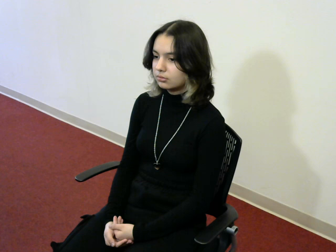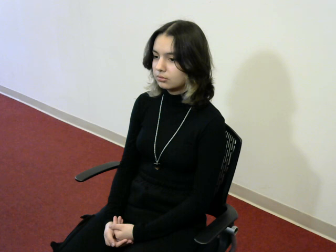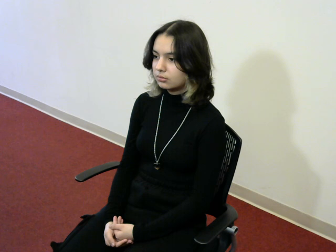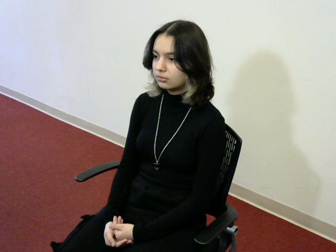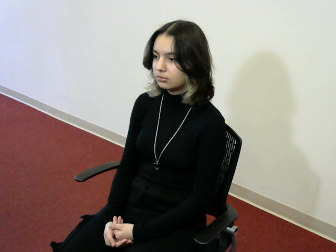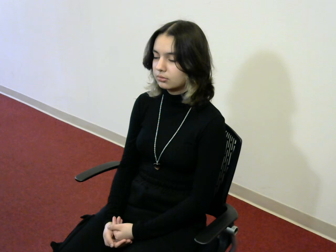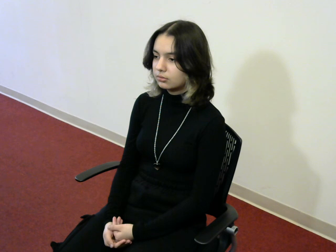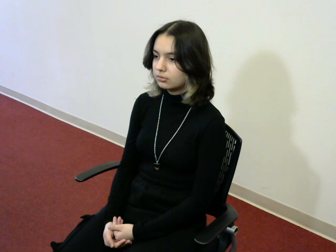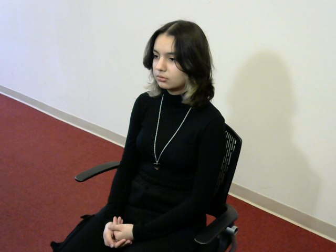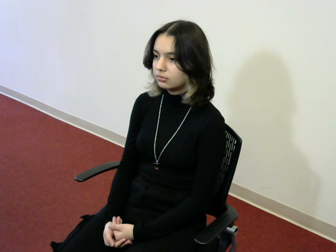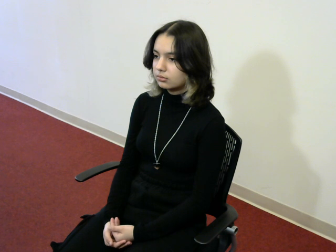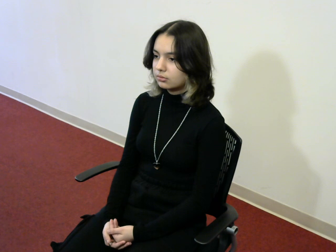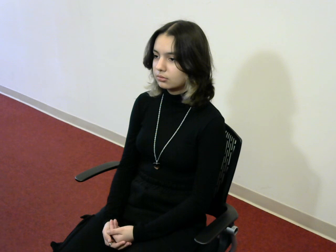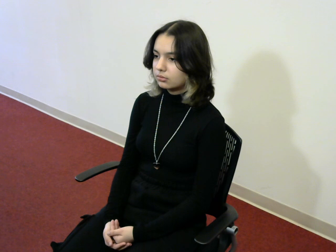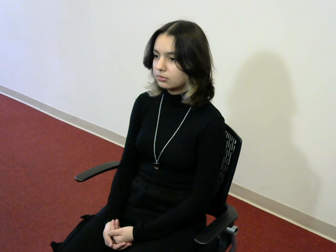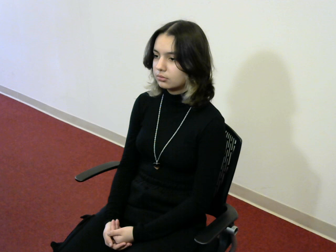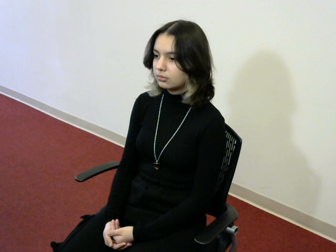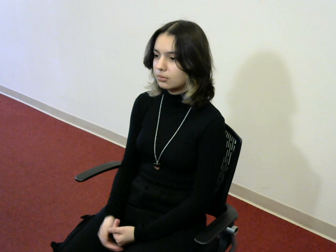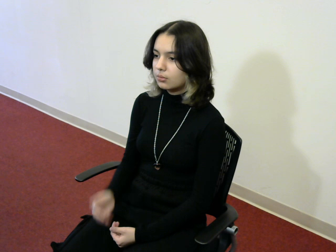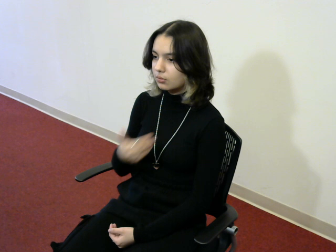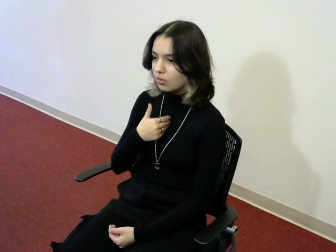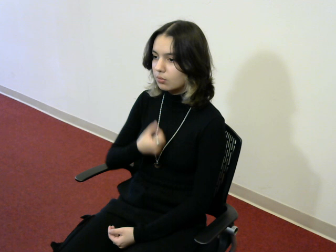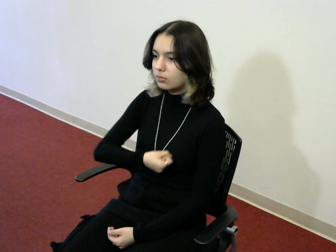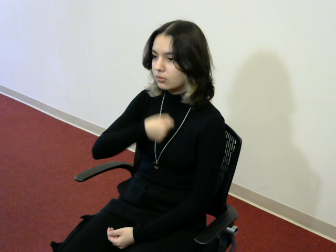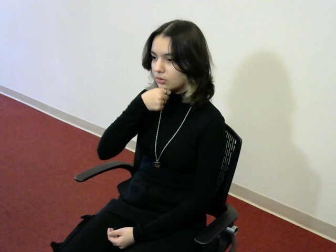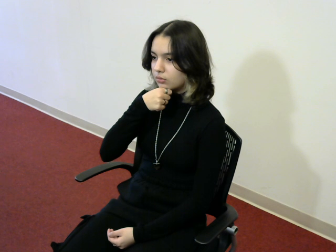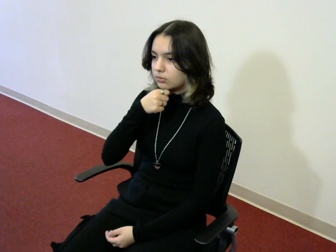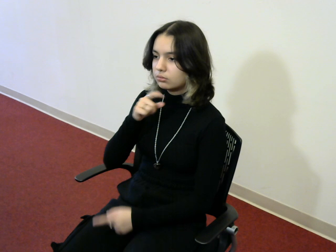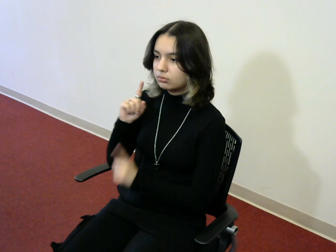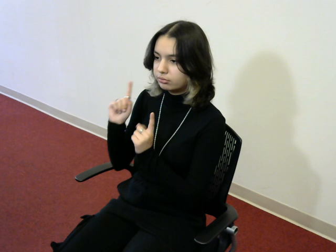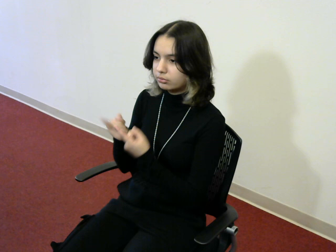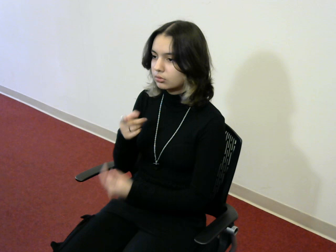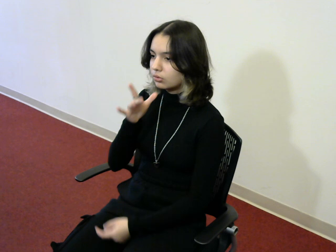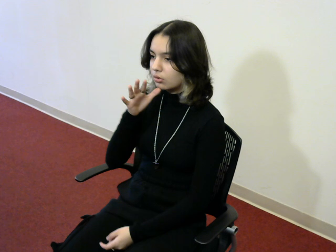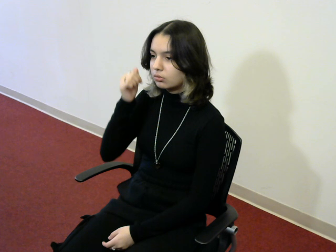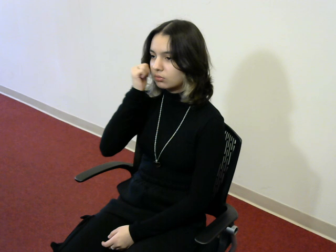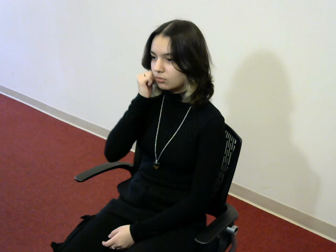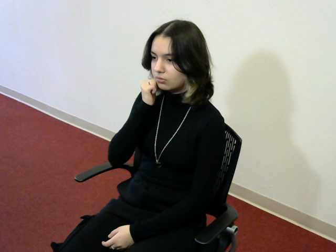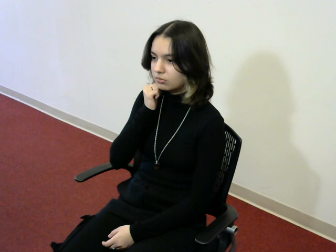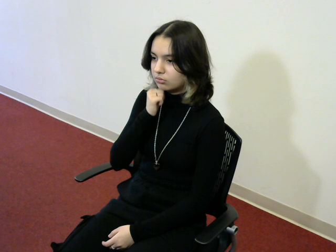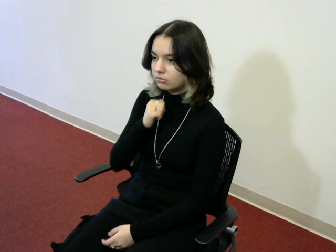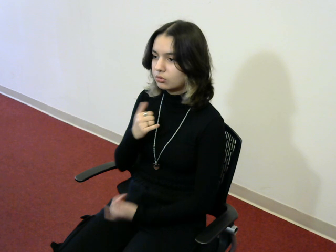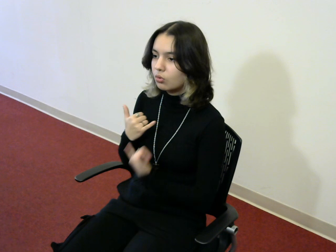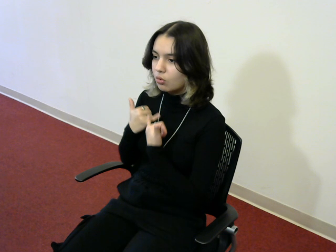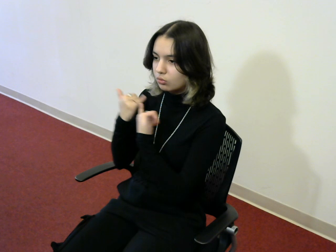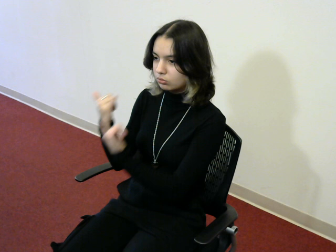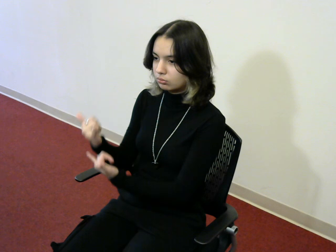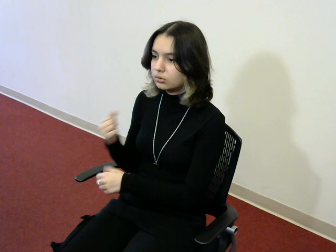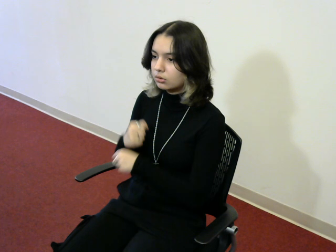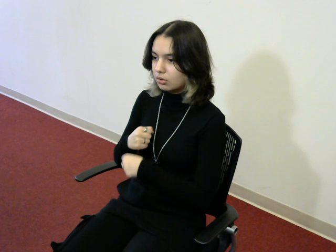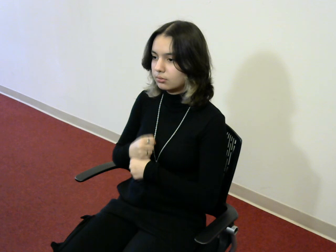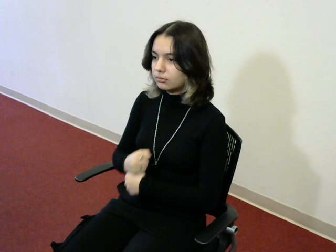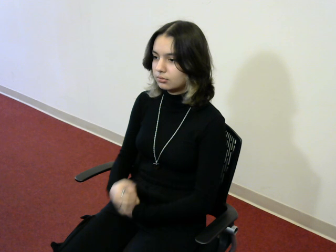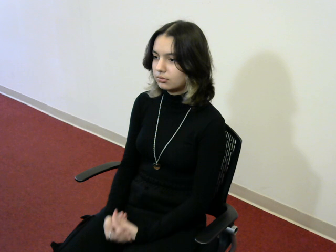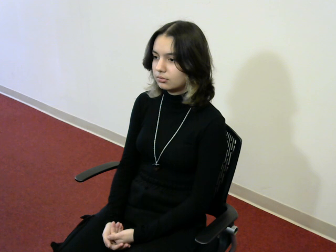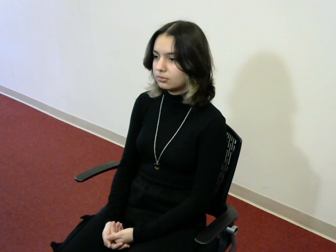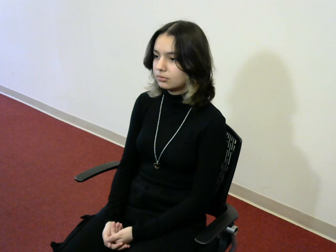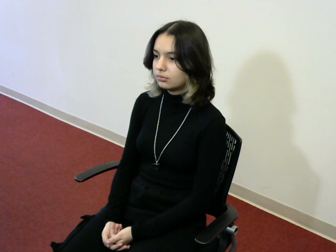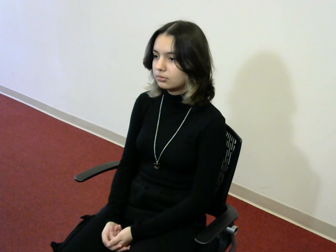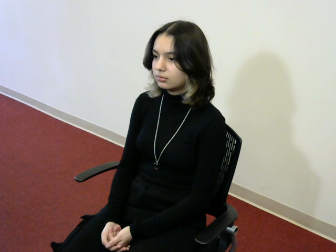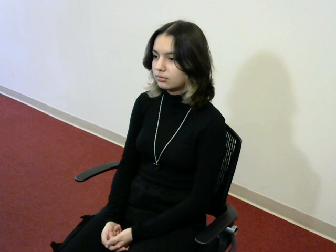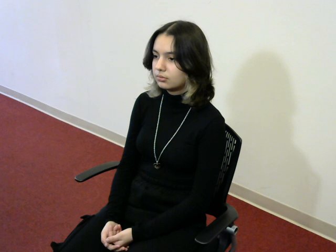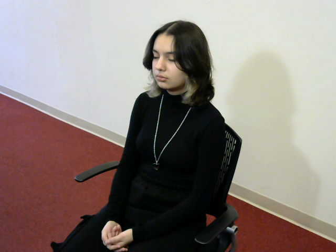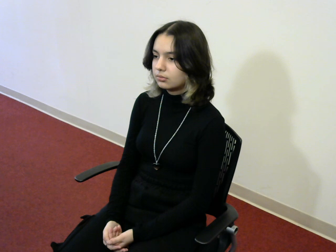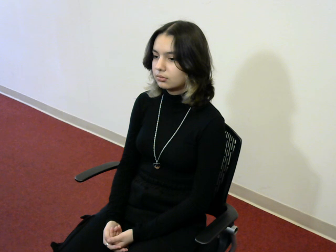Mən böyüklərə (yaşlılara) hörmət edirəm